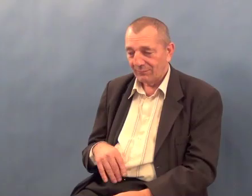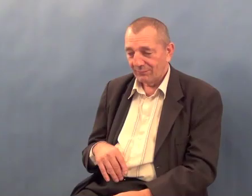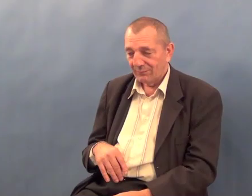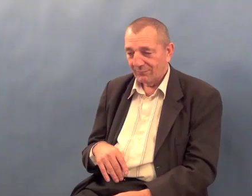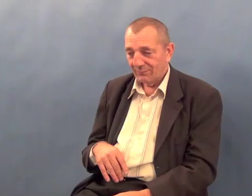Aha.